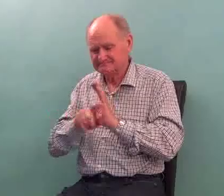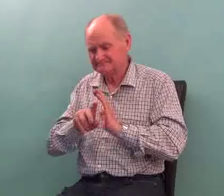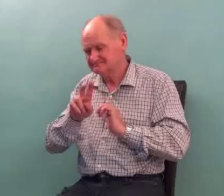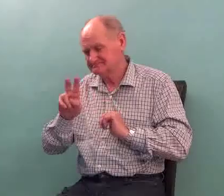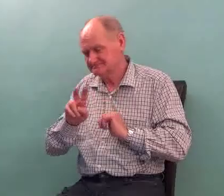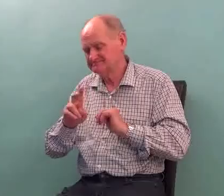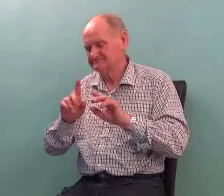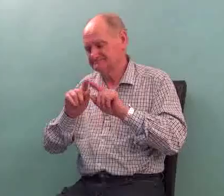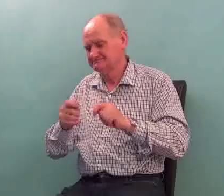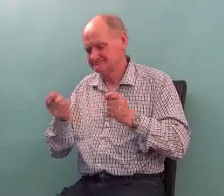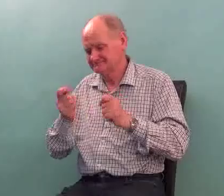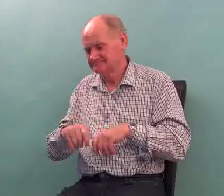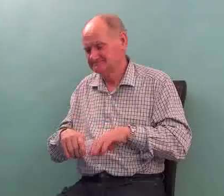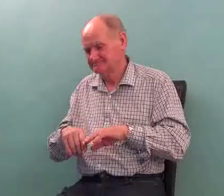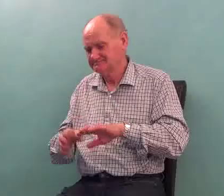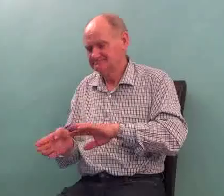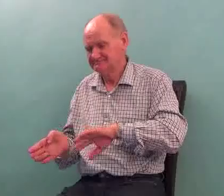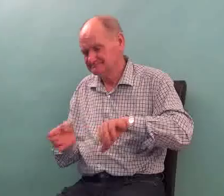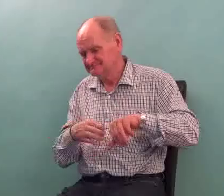Przez dwie godziny, potem przerwa i zamykamy.